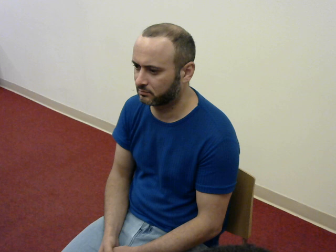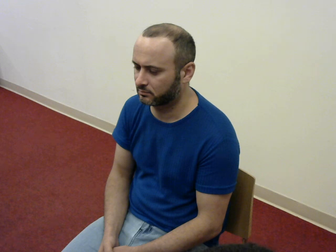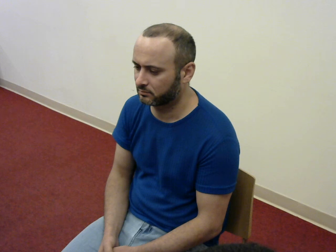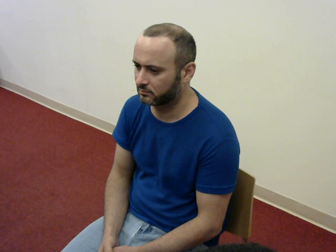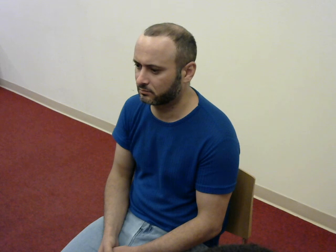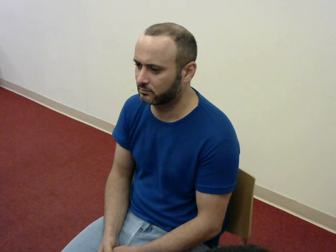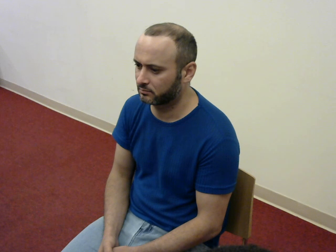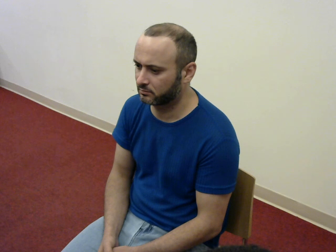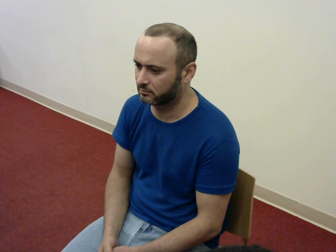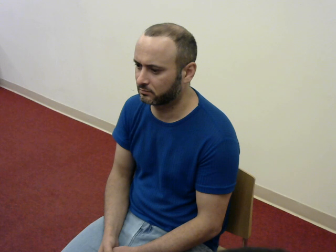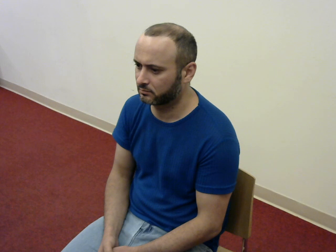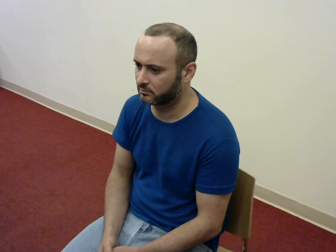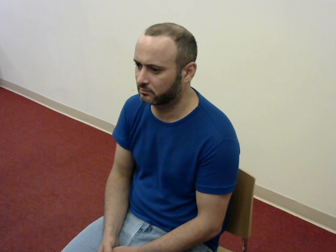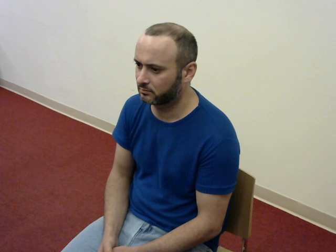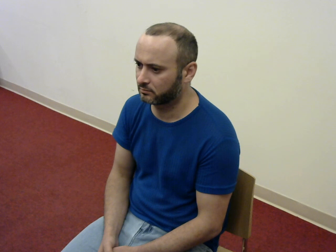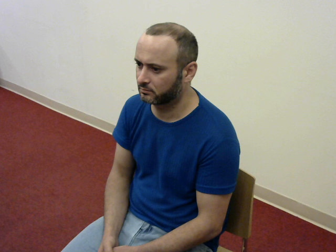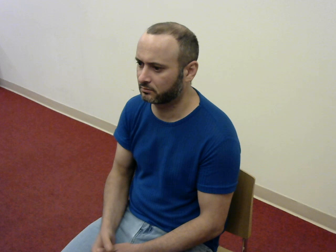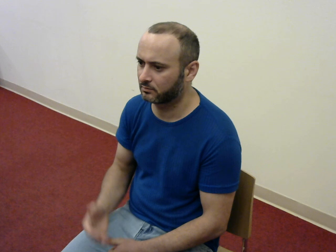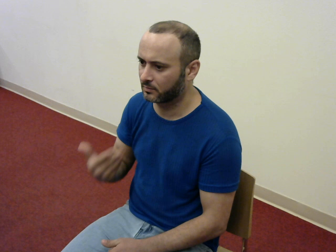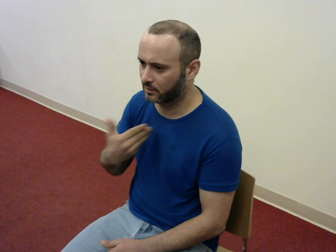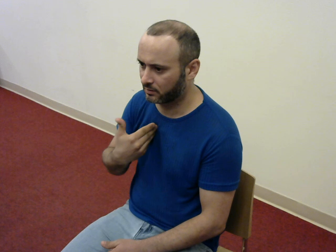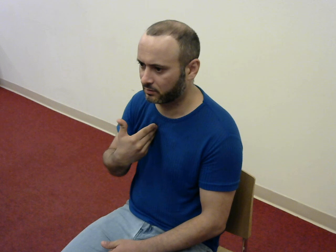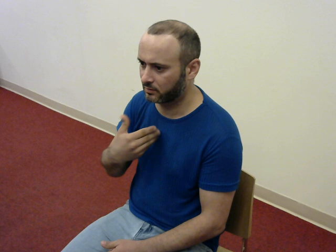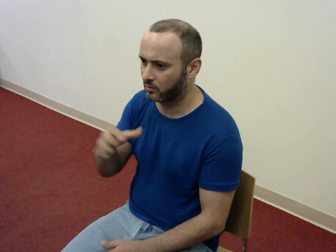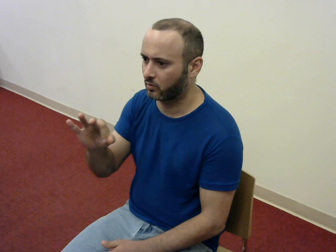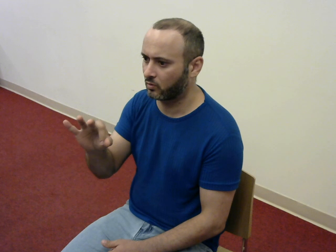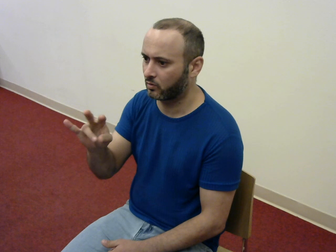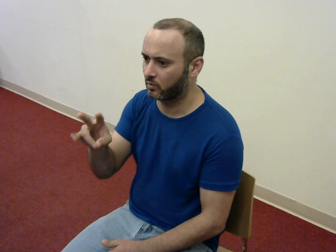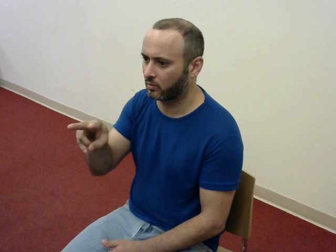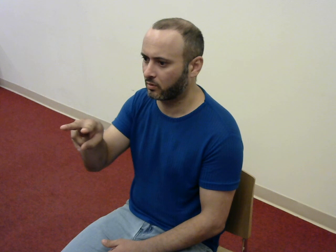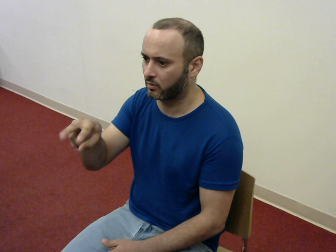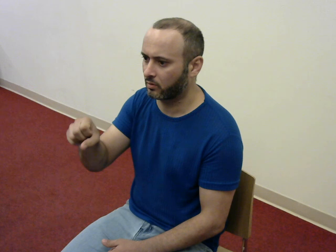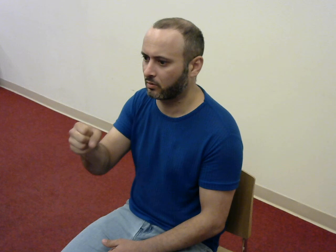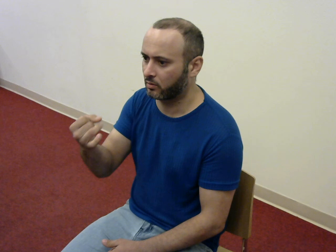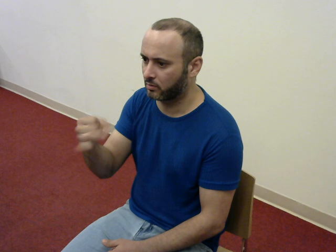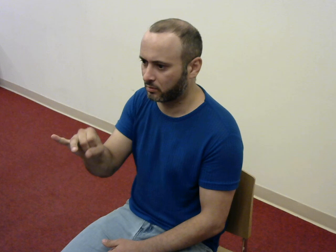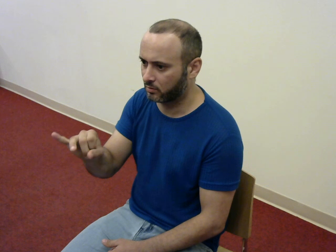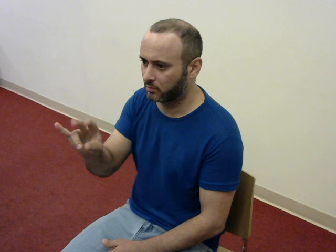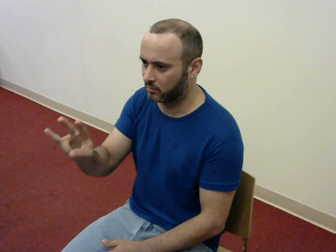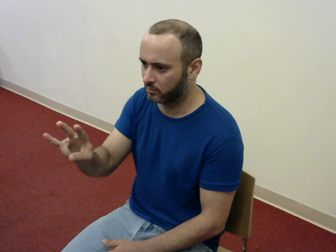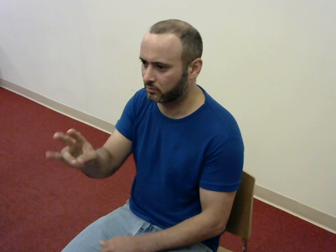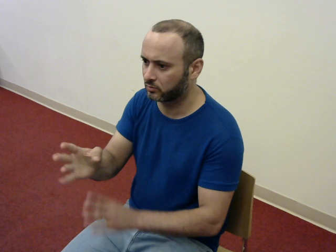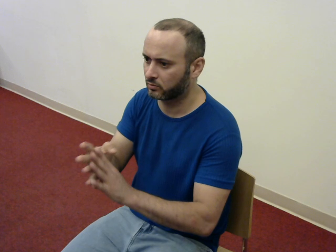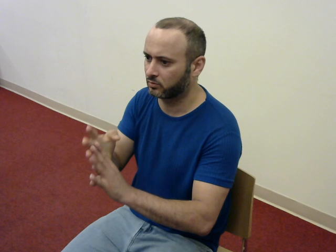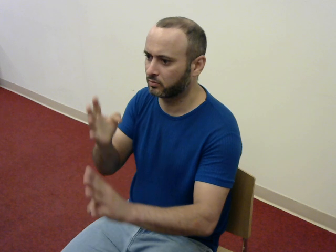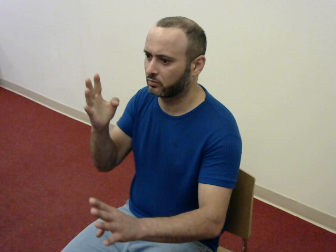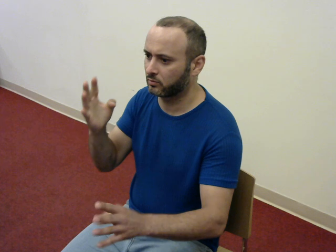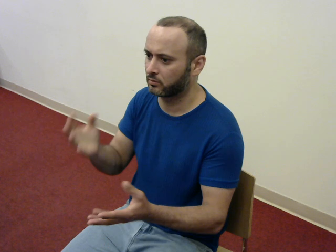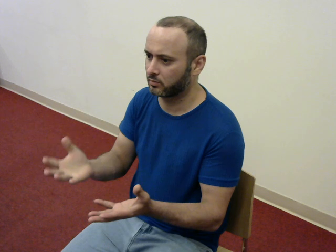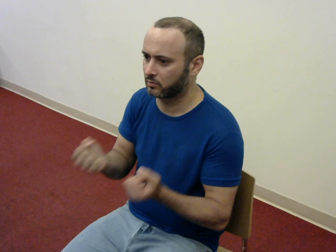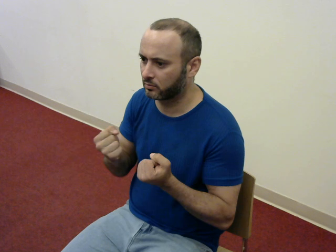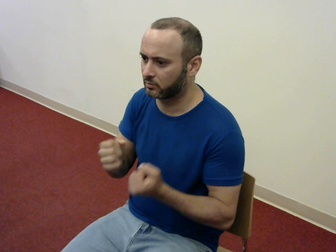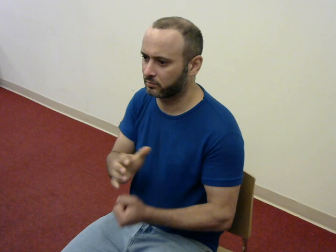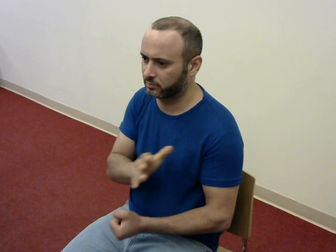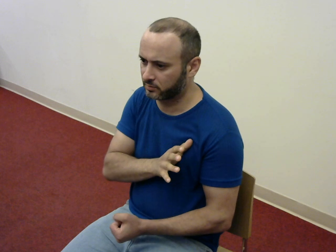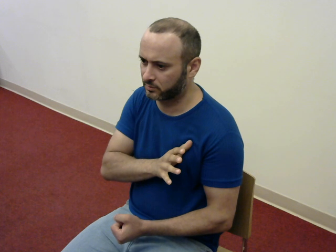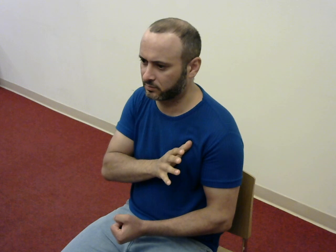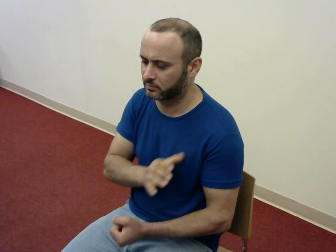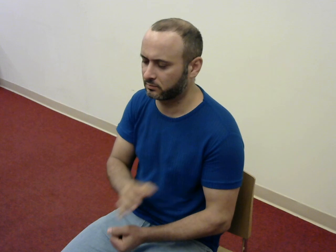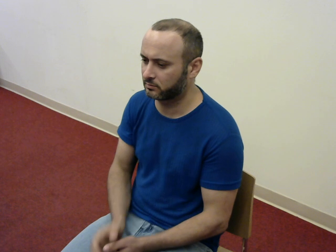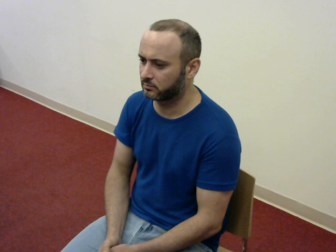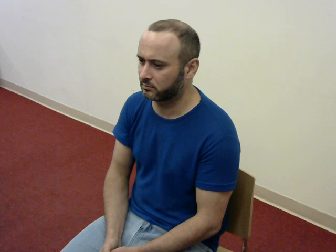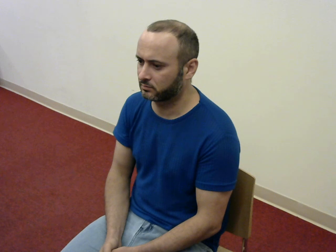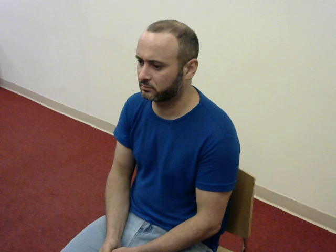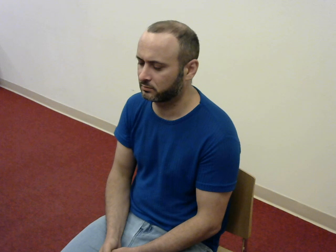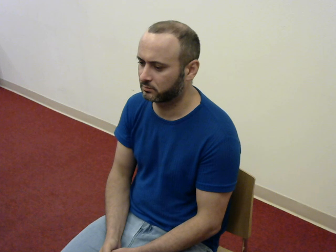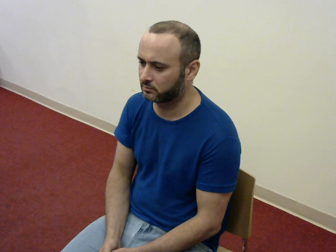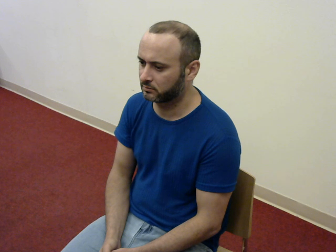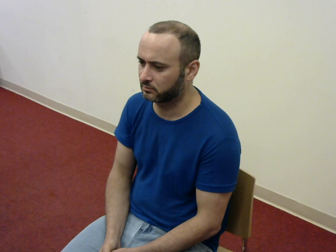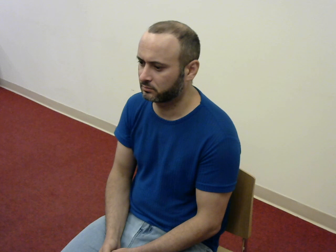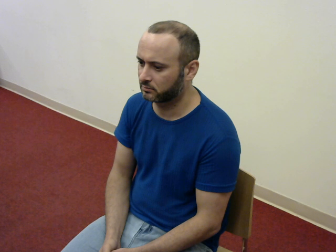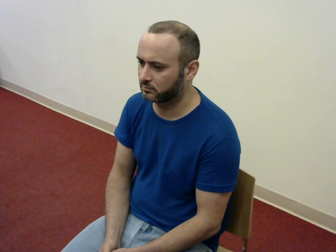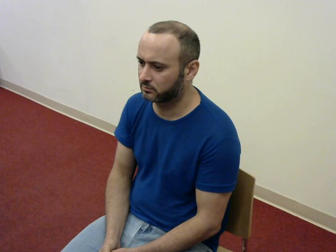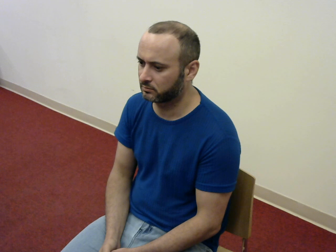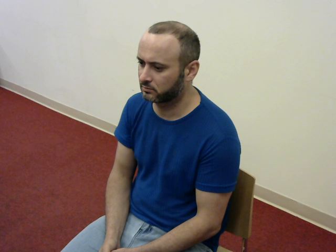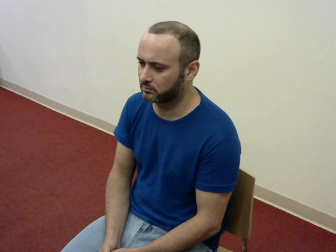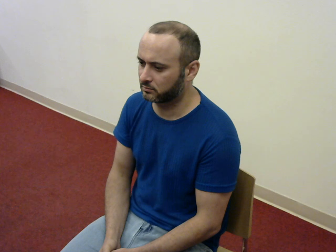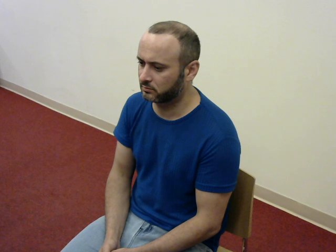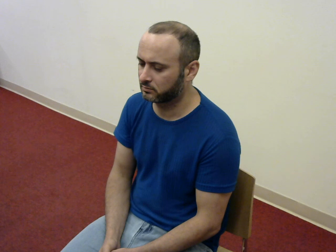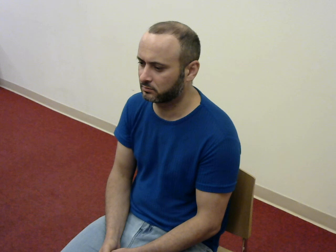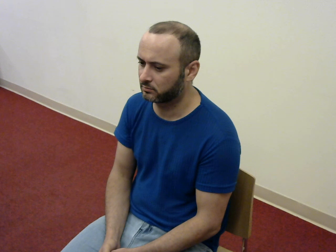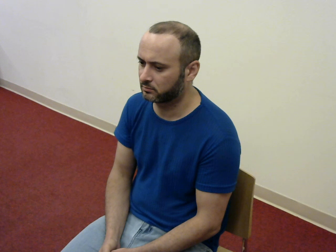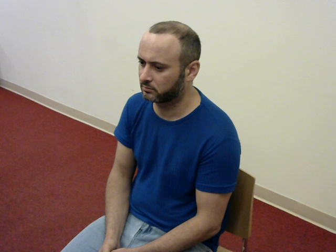Mən onlayn növbə götürmüşəm